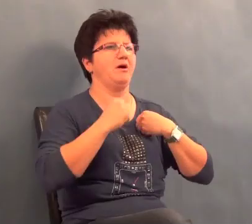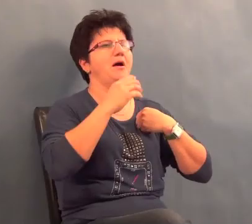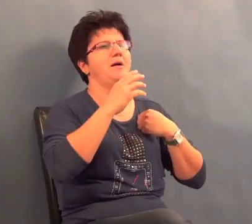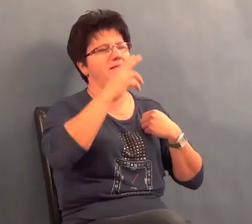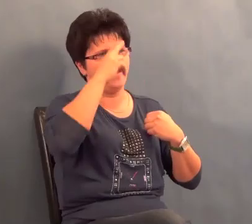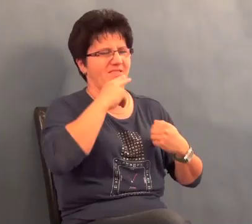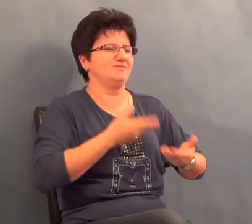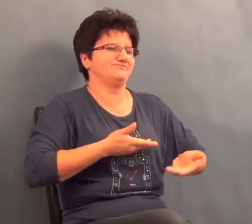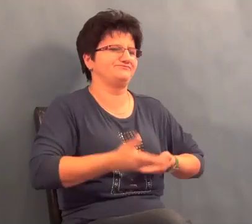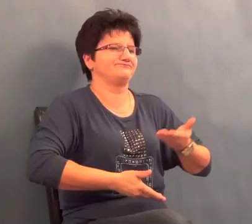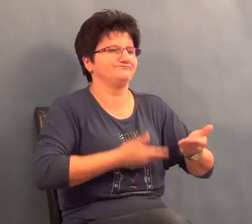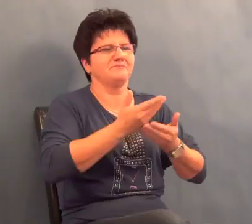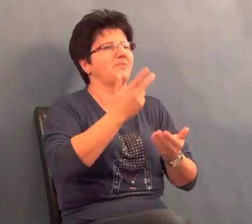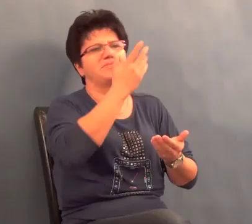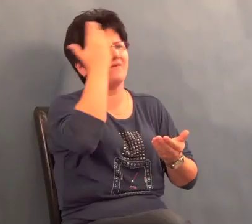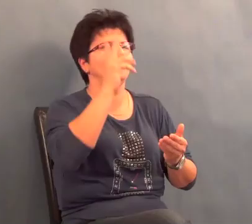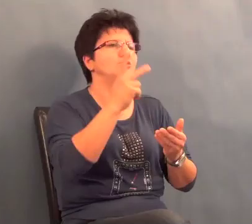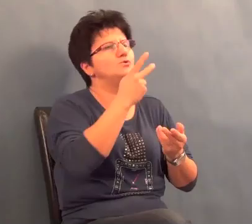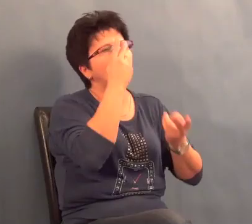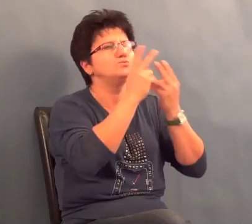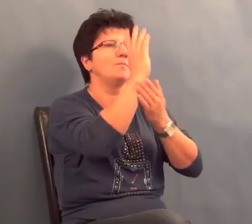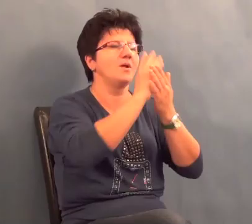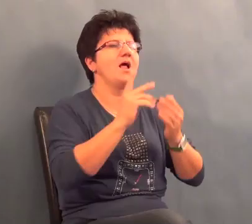Tata idzie sobie, nie wie, szuka nowych pękniętych szyb.